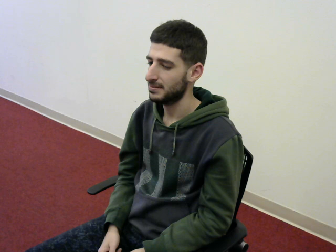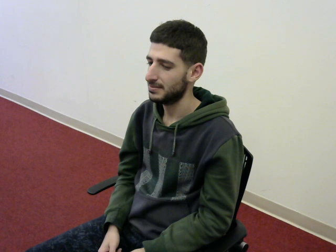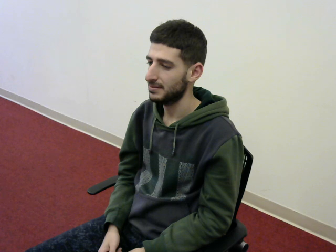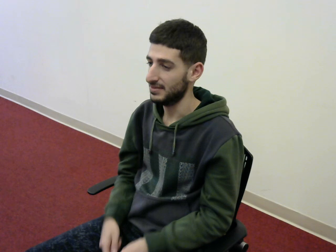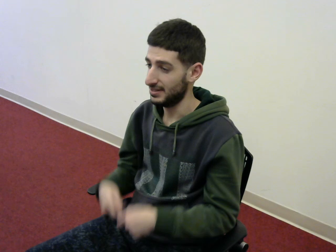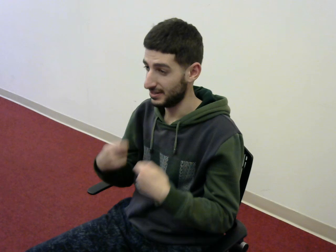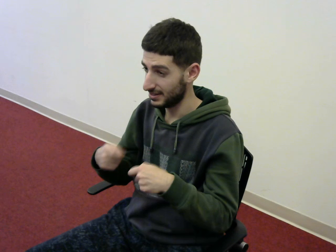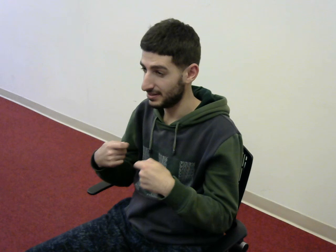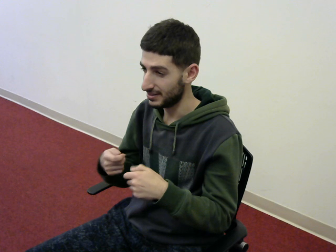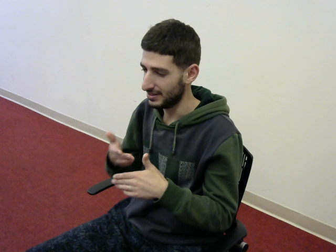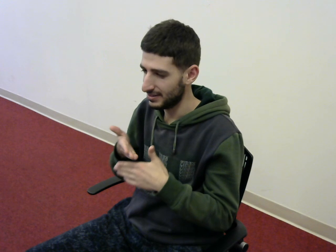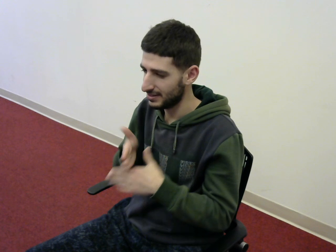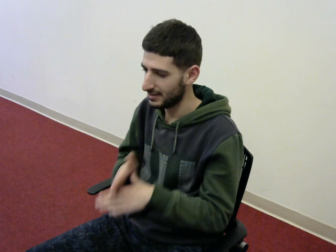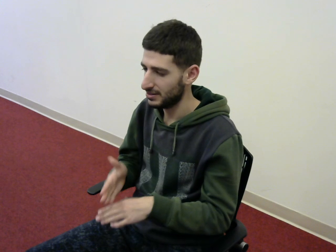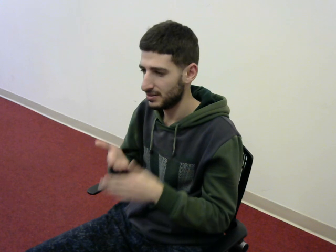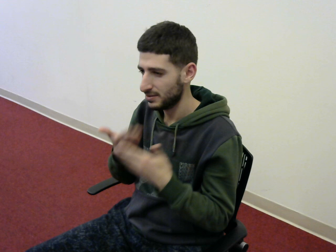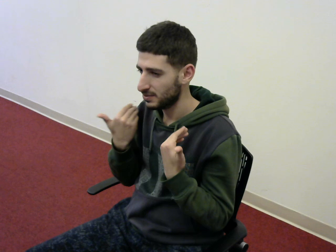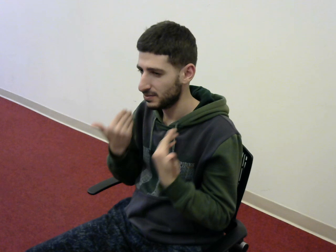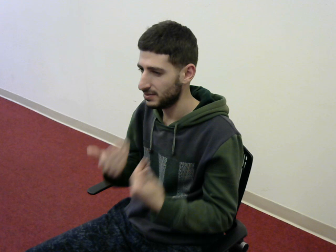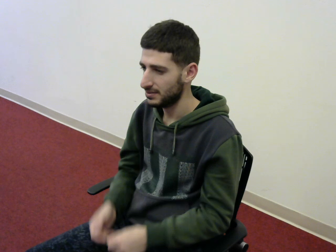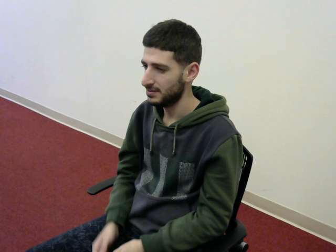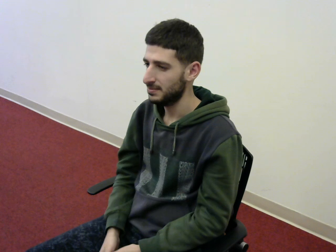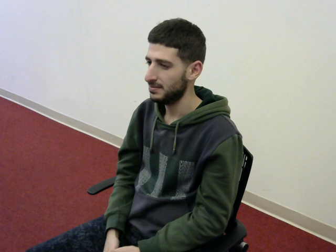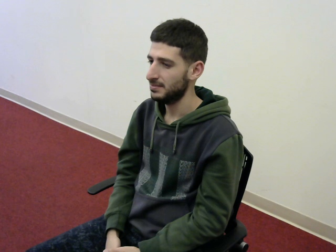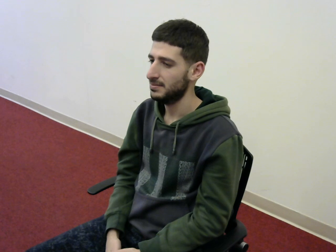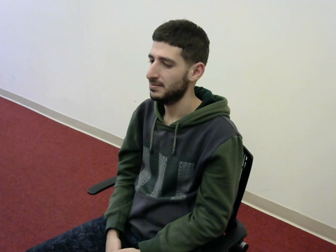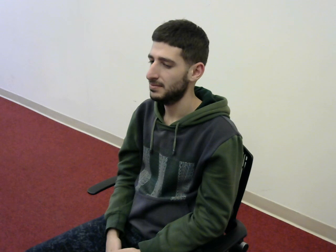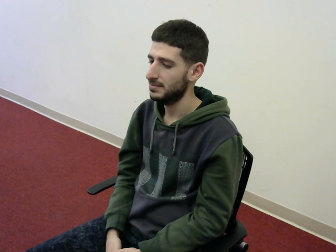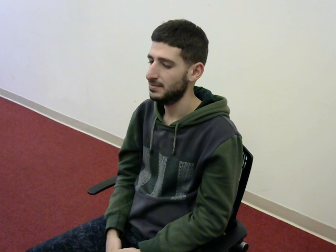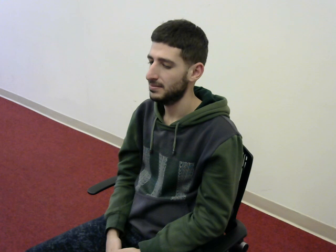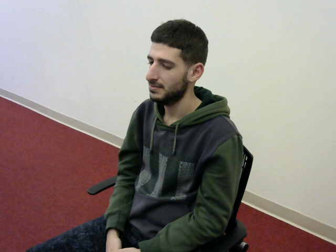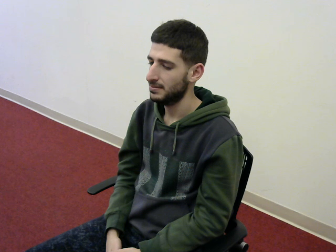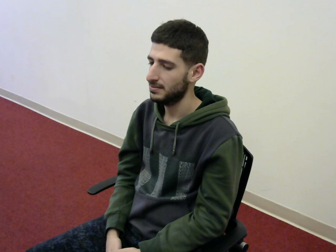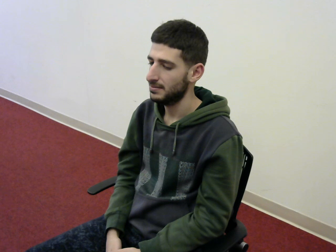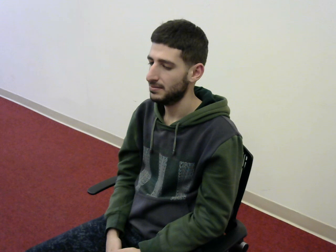Satıcının xırdası yox idi